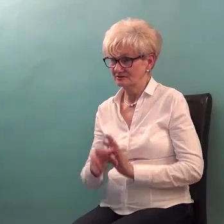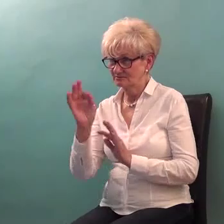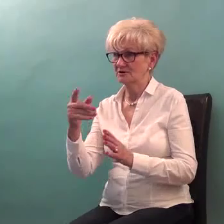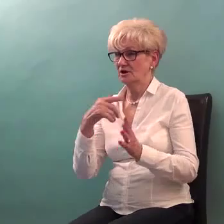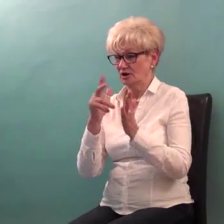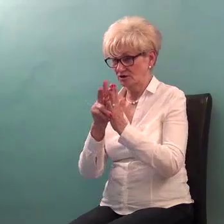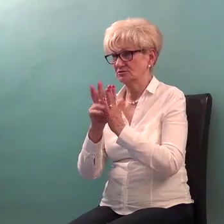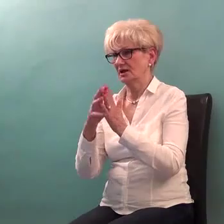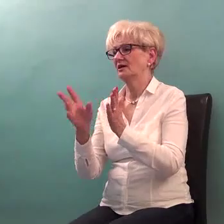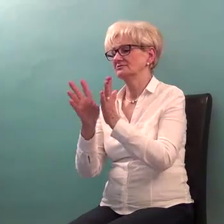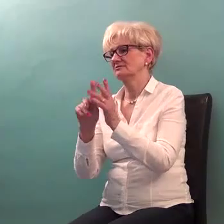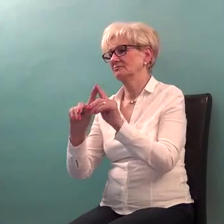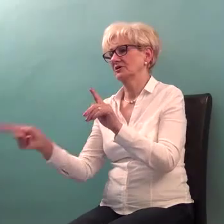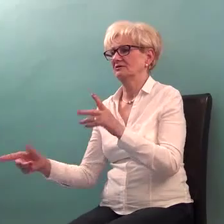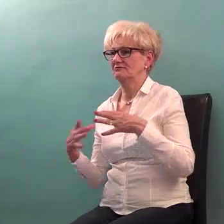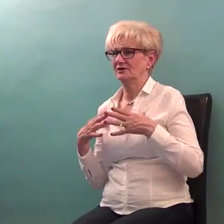Dobrze, ja do osiemnastej, a po dziewiętnastej jestem wolna.